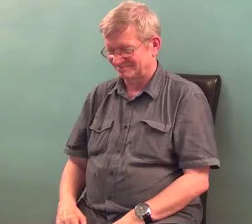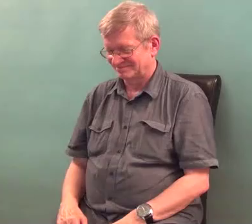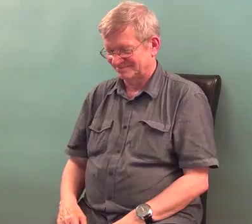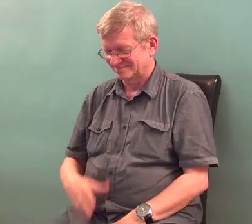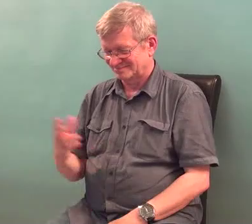Następny.